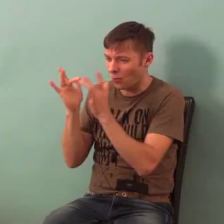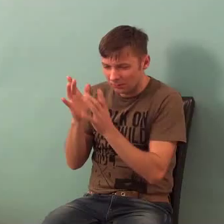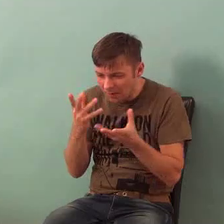Bawi się...